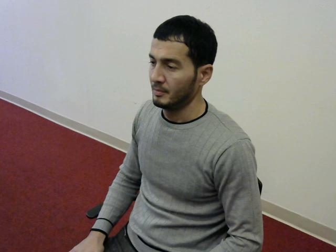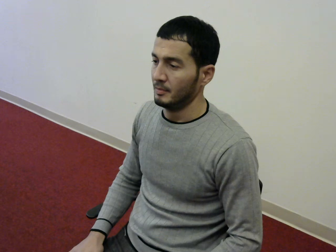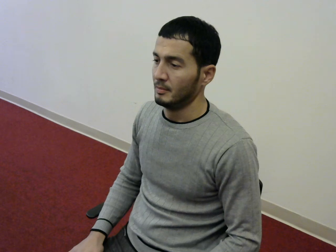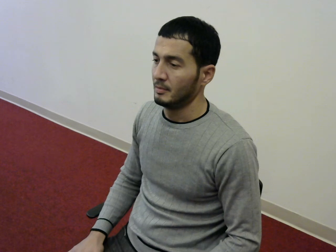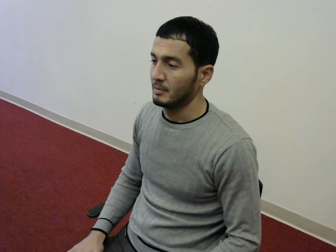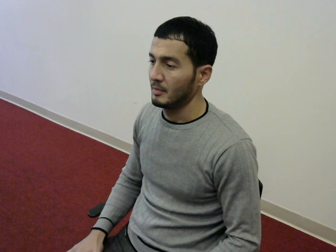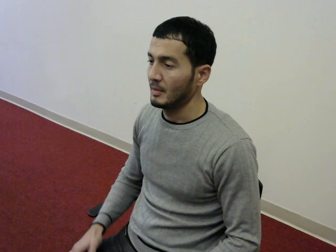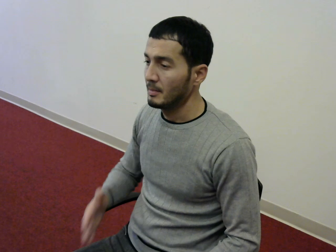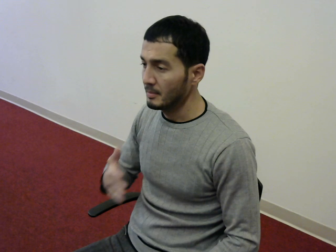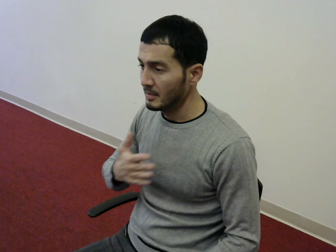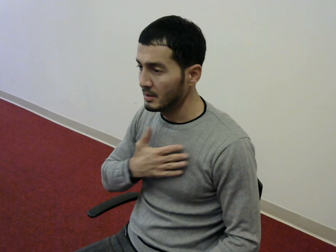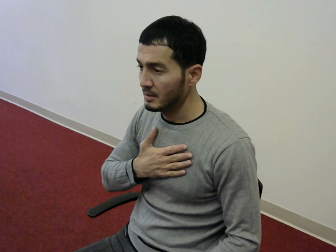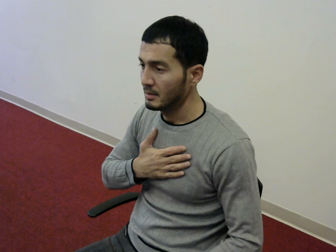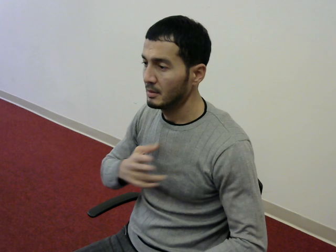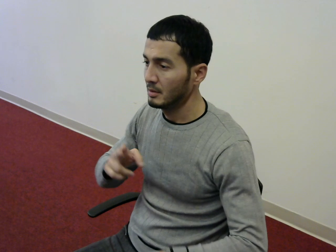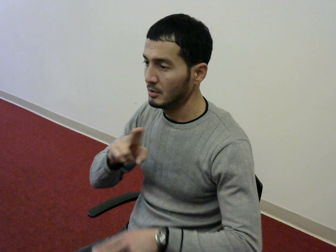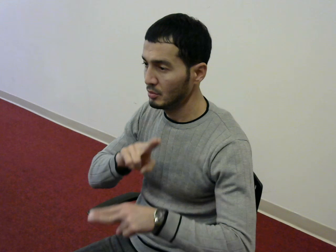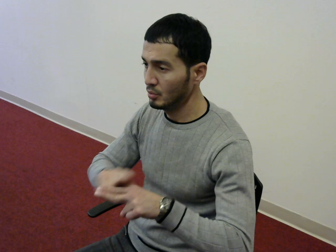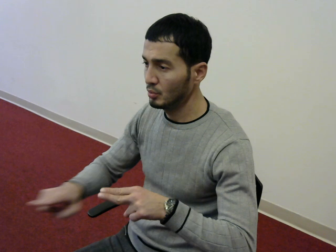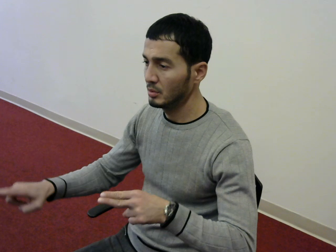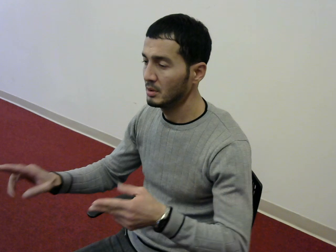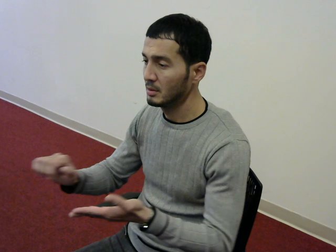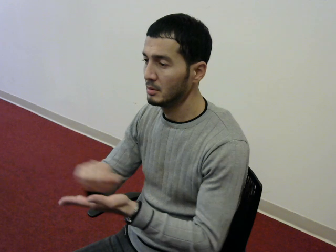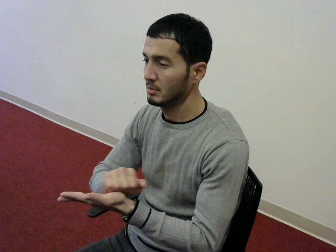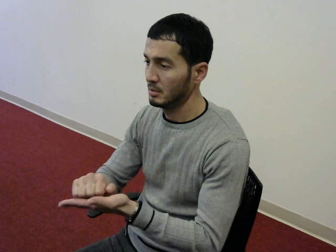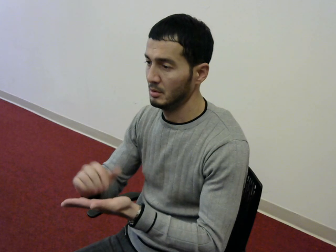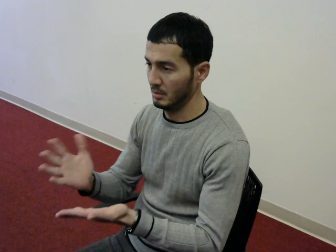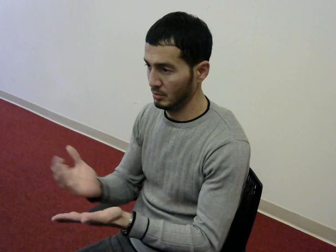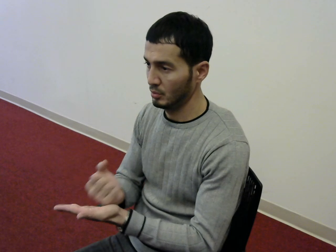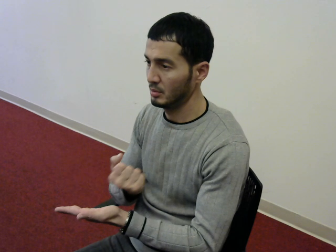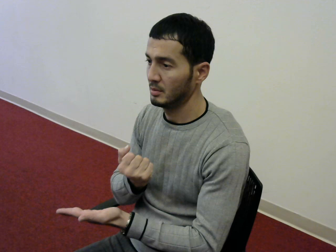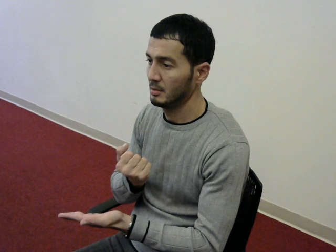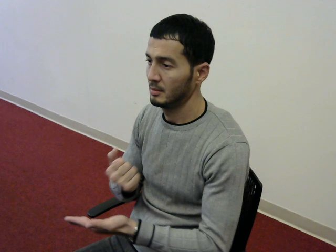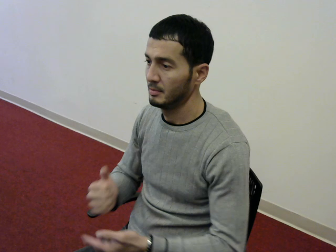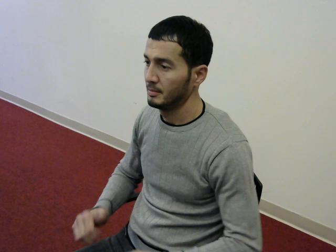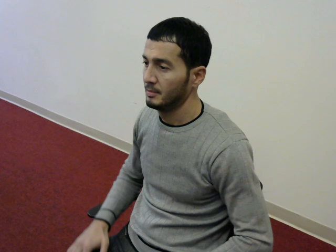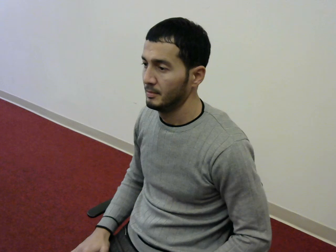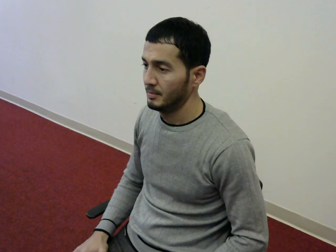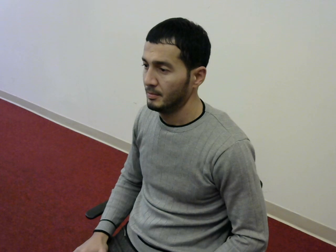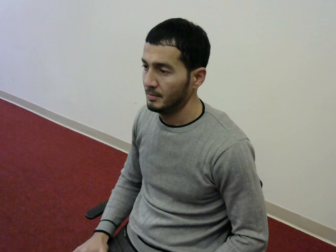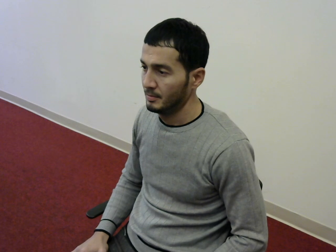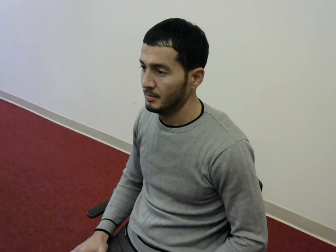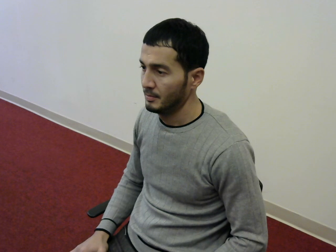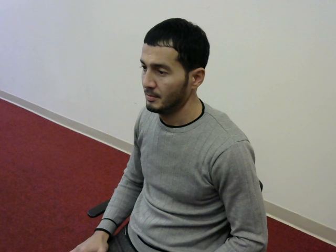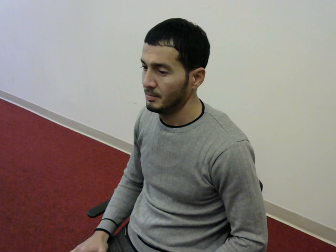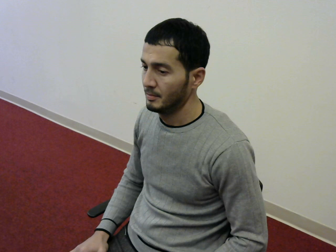Mən itirdiyim sənədi tapmışam